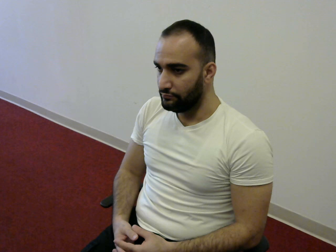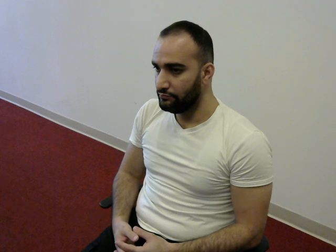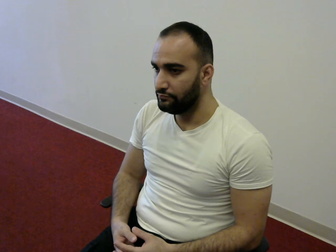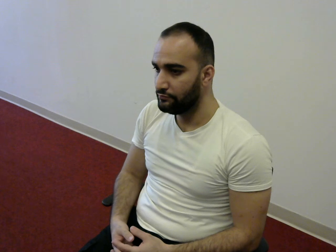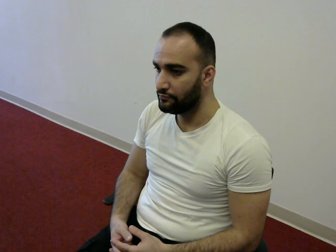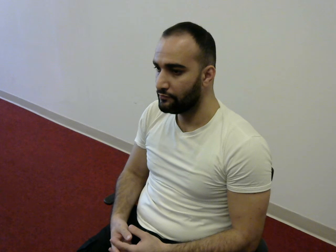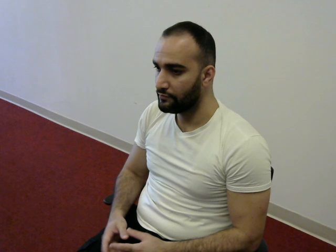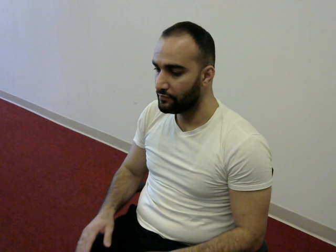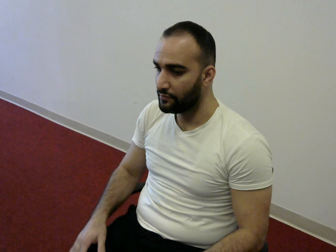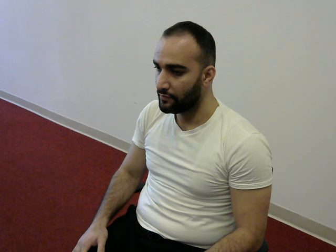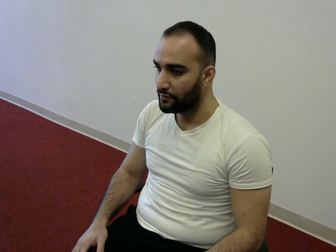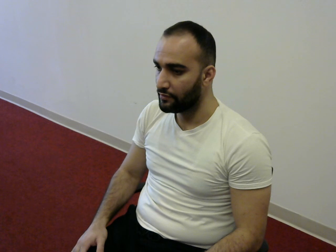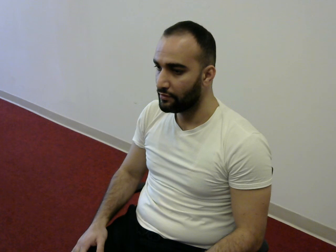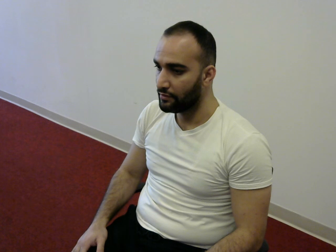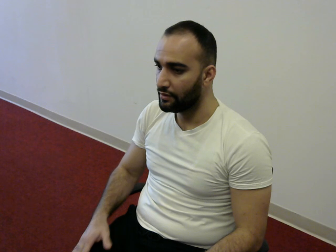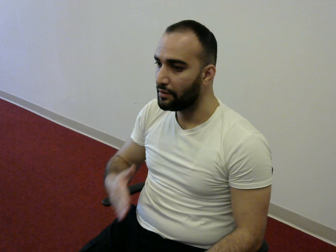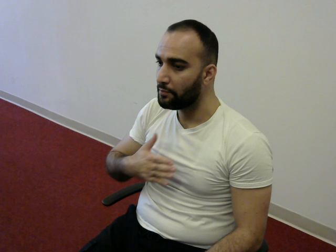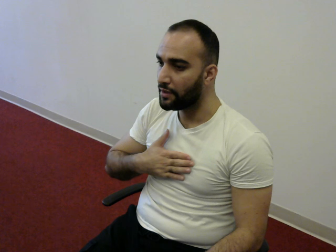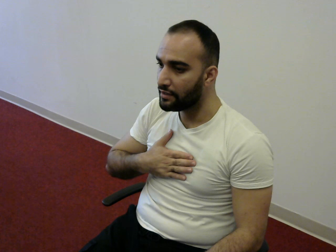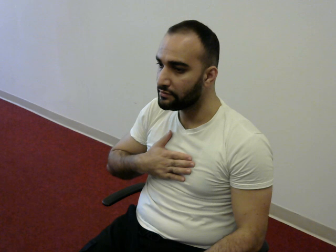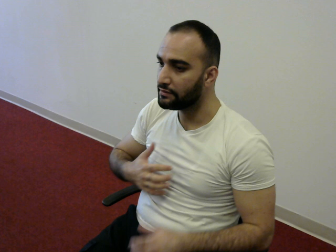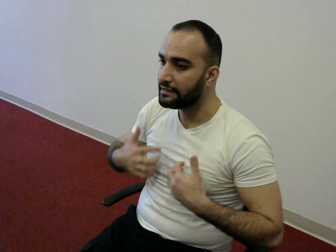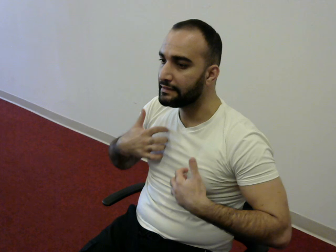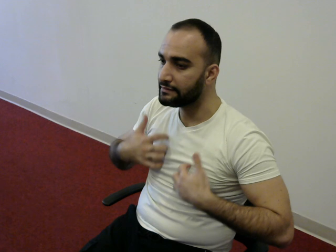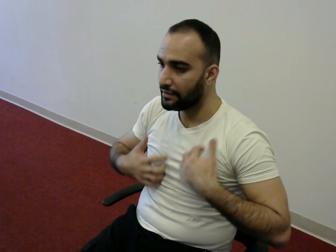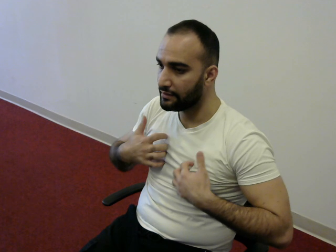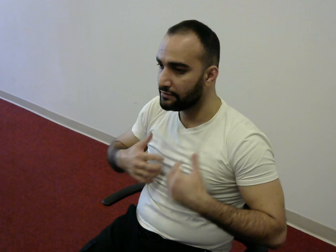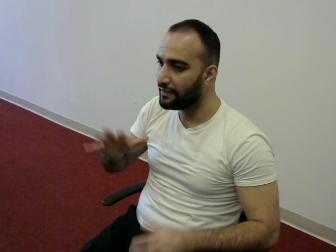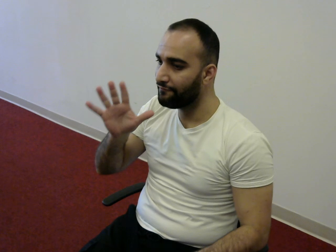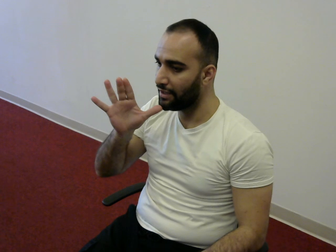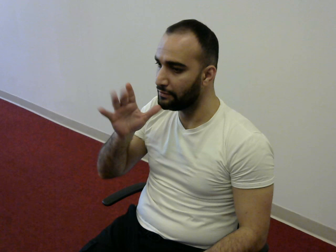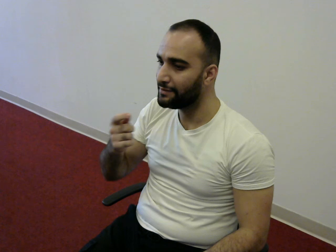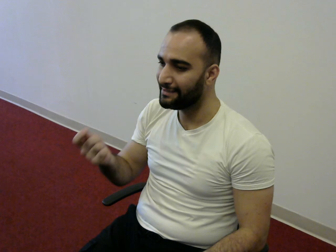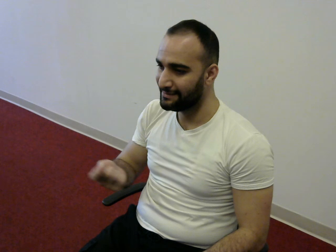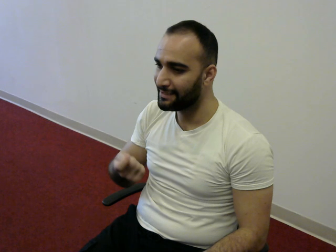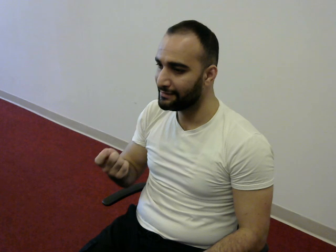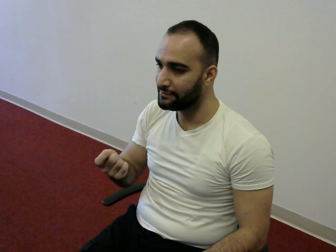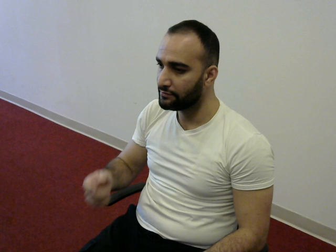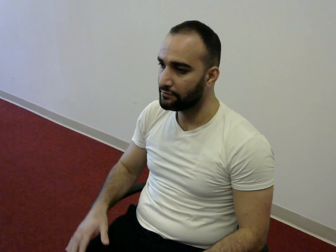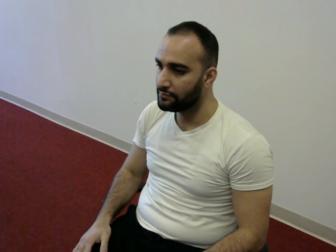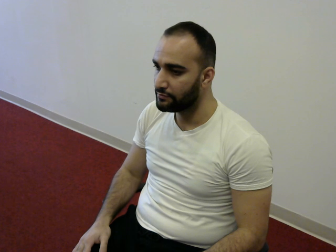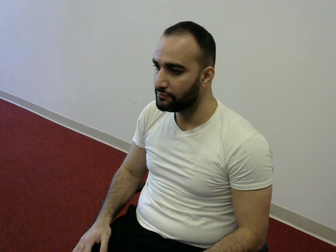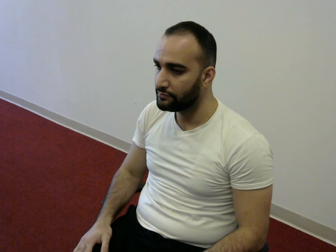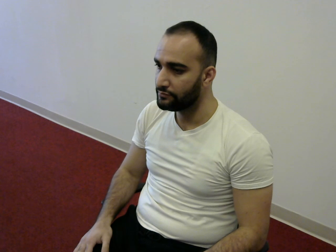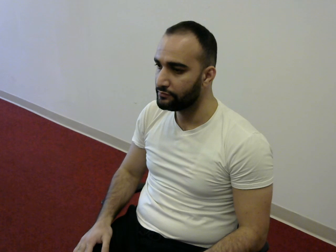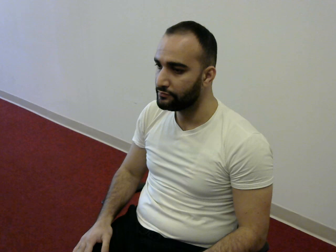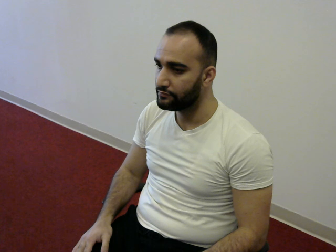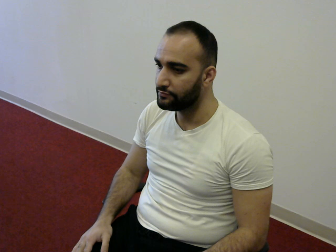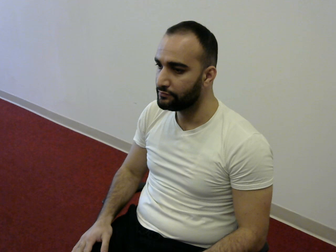Mən tələsirəm, vaxtım azdır